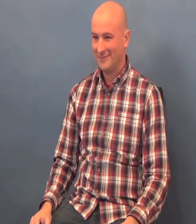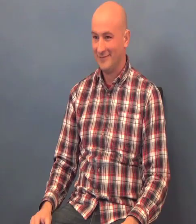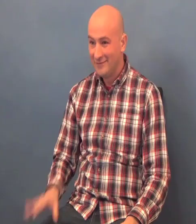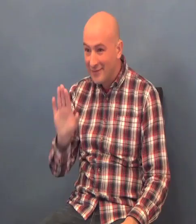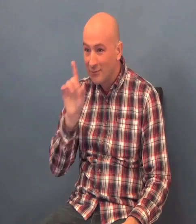Masz chłopaka?